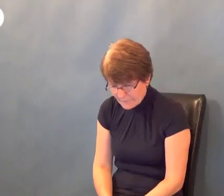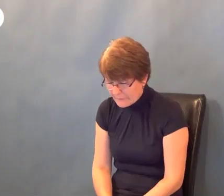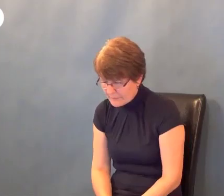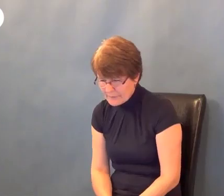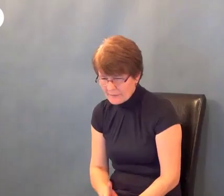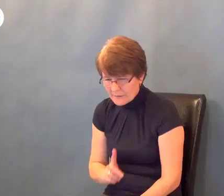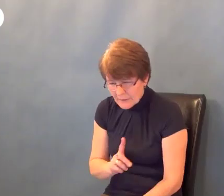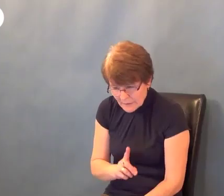Aha, to to.